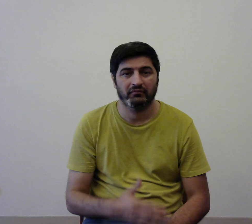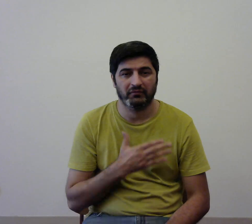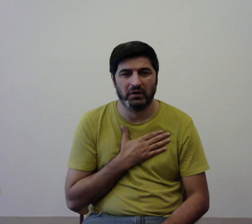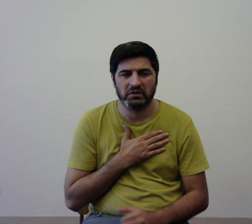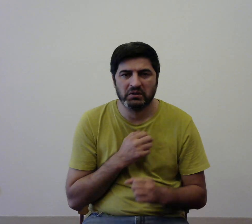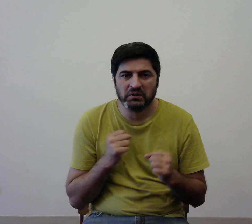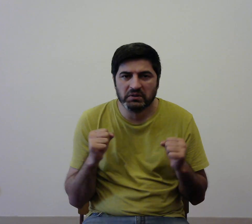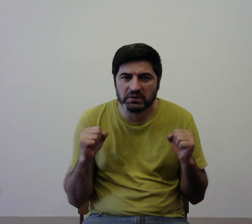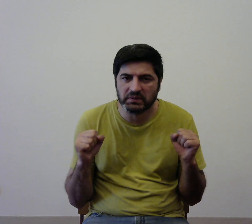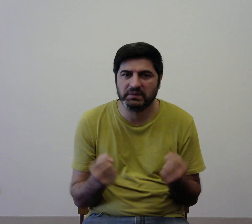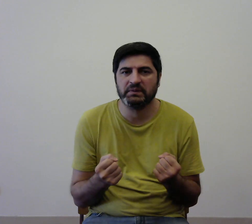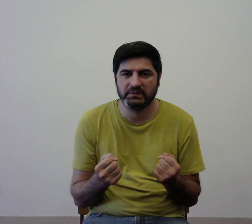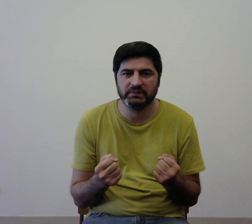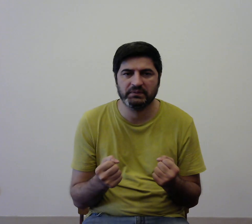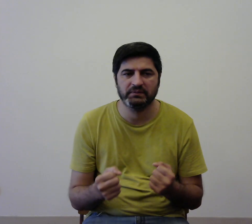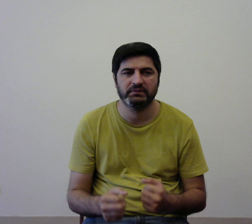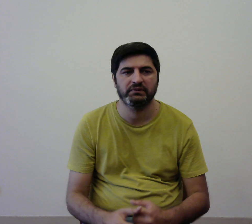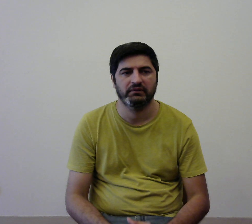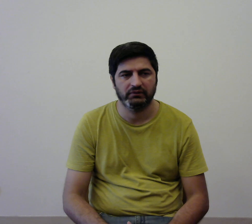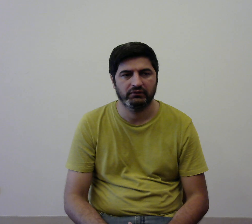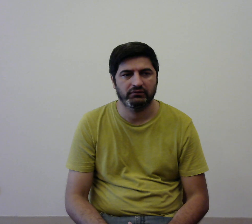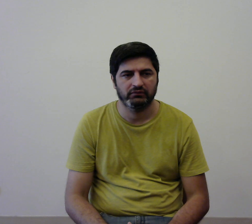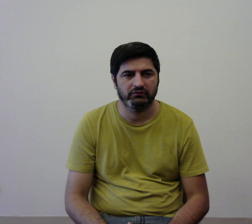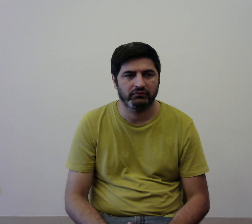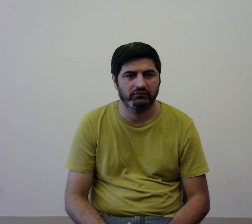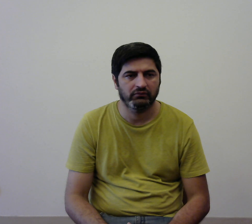Mənə soyuqdur